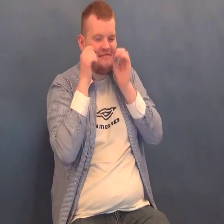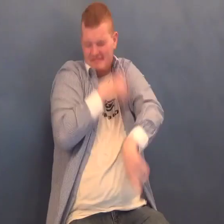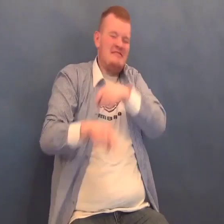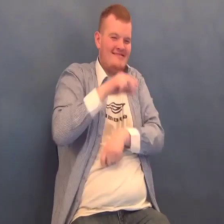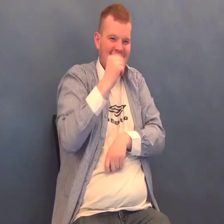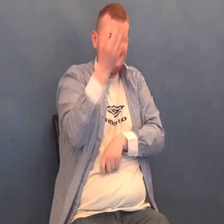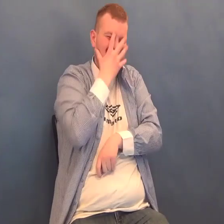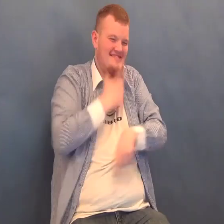A oblany wodą kot szybko się wycofuje.